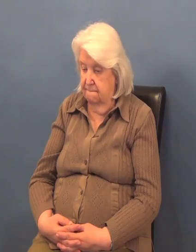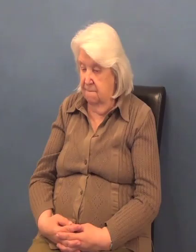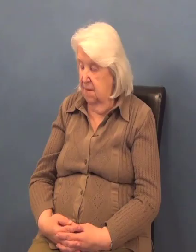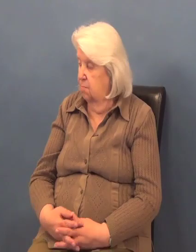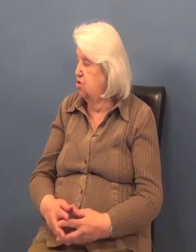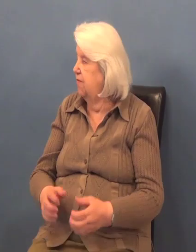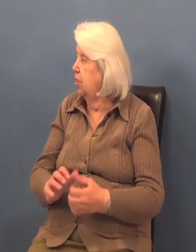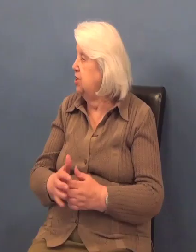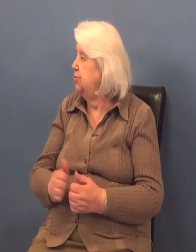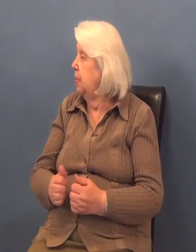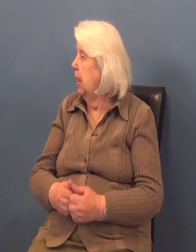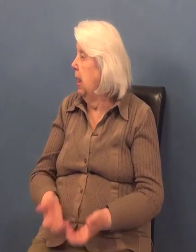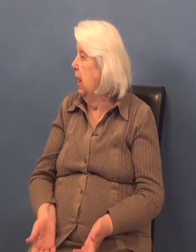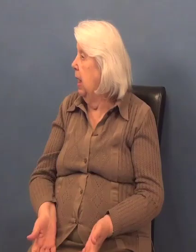Bo może to zimna woda?